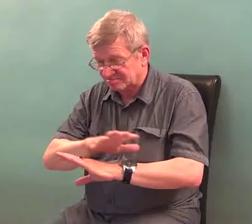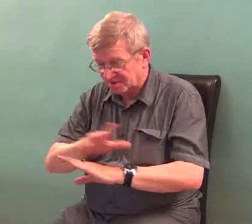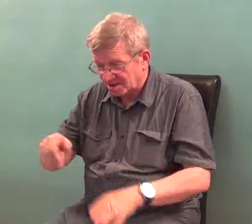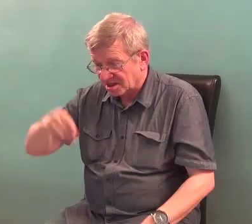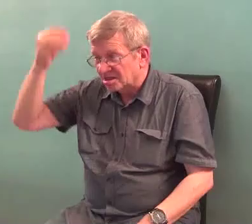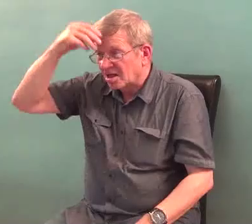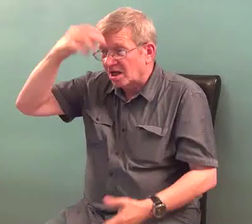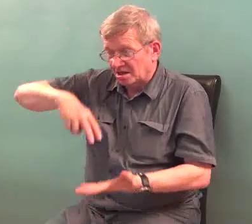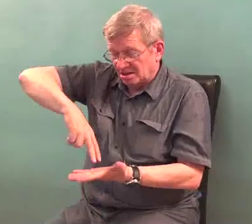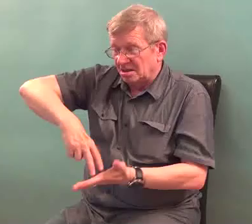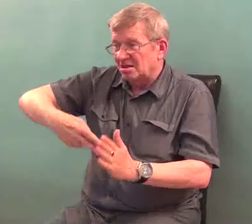Nauka tańca.